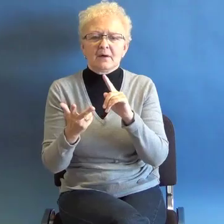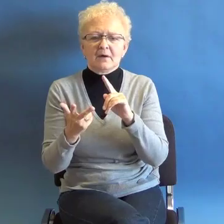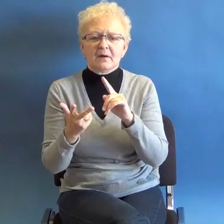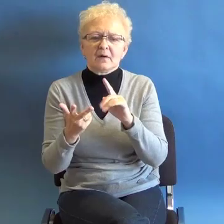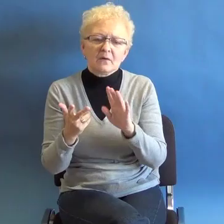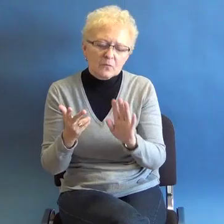W skrócie...